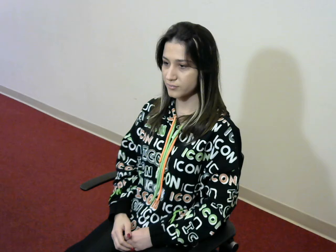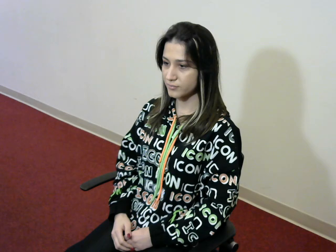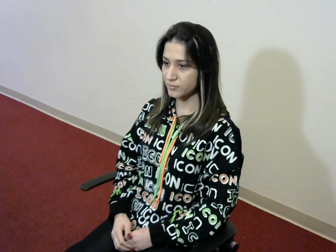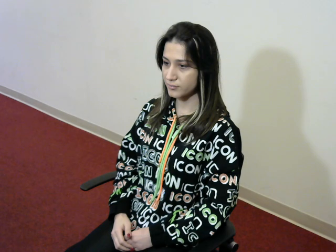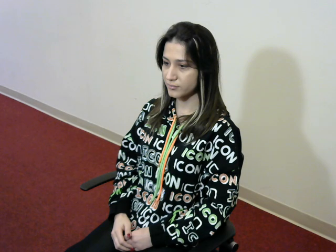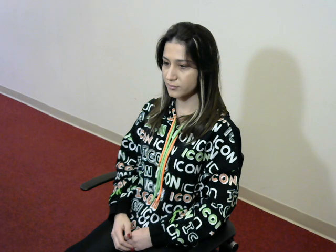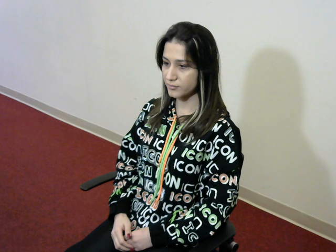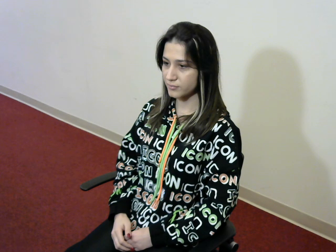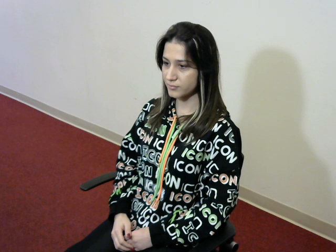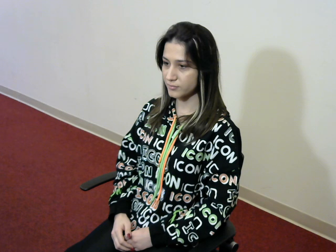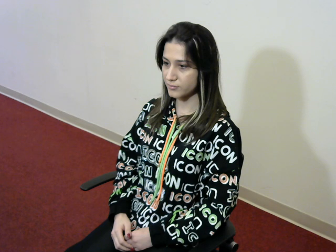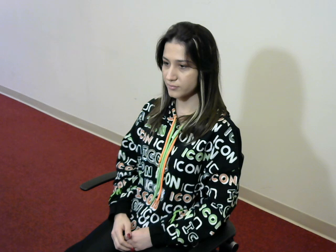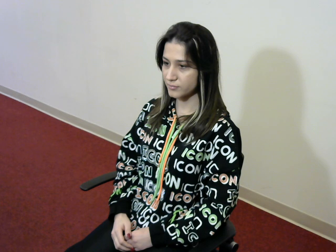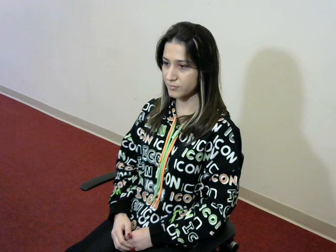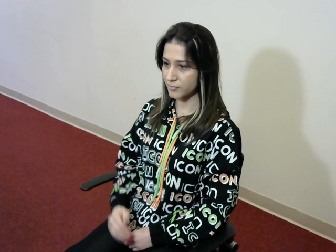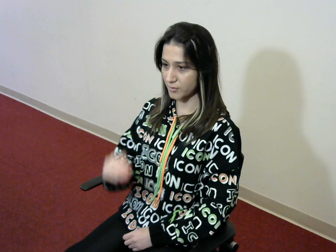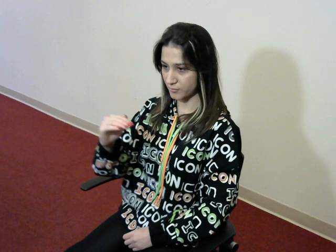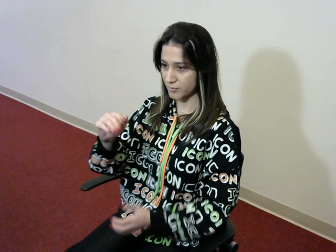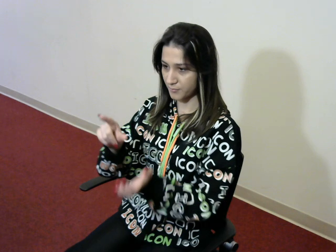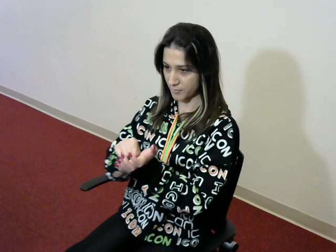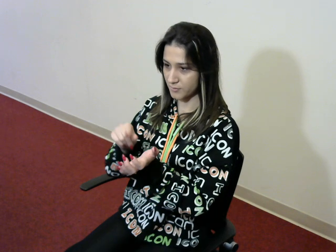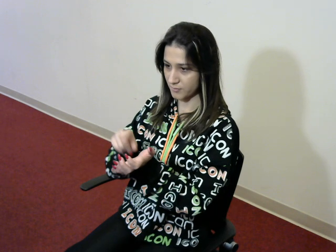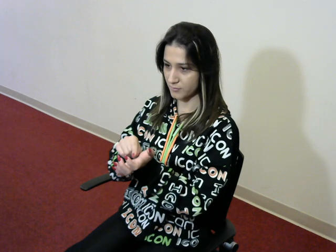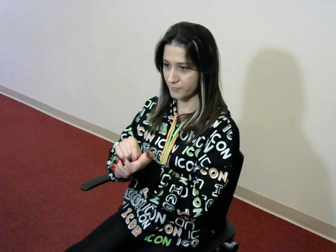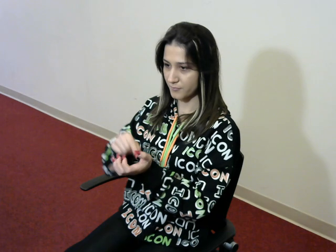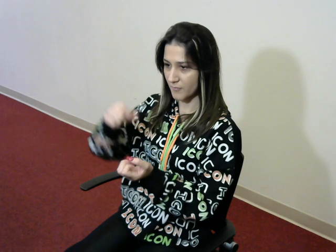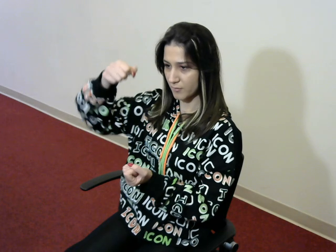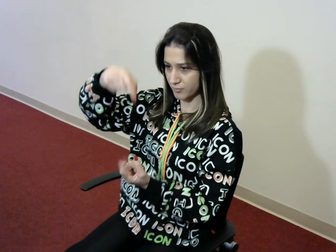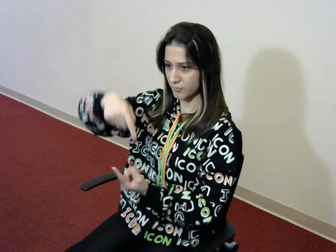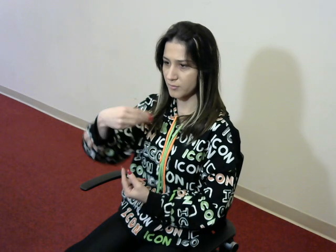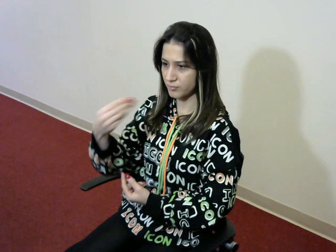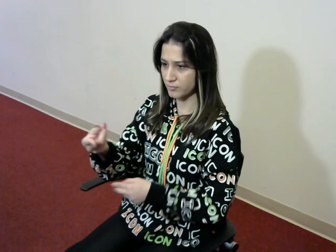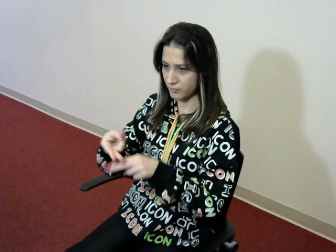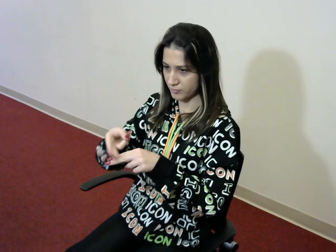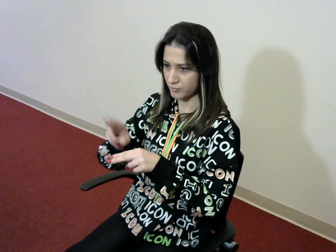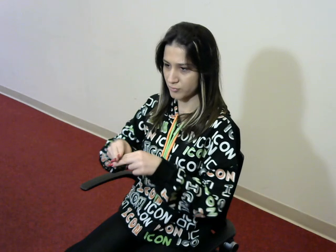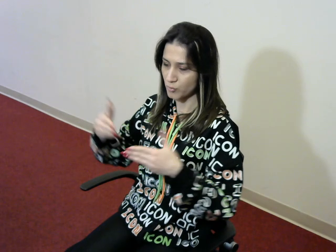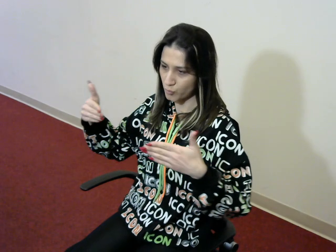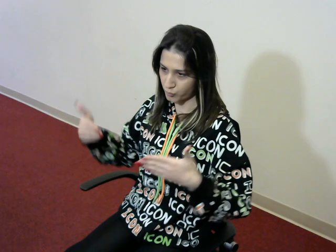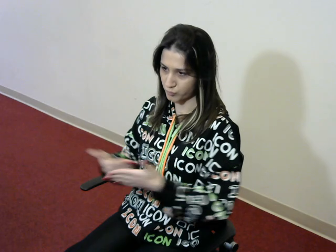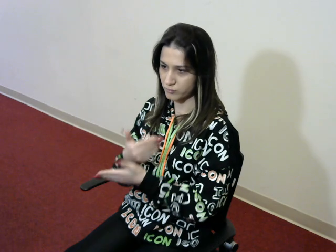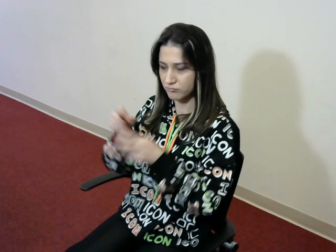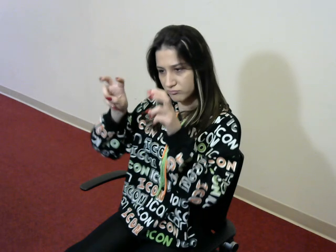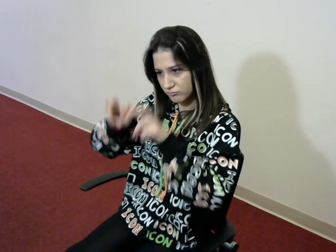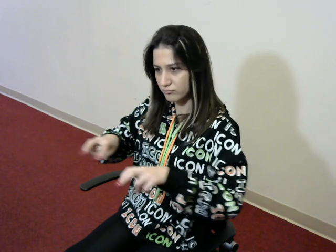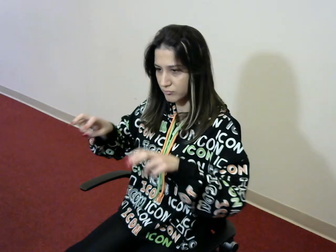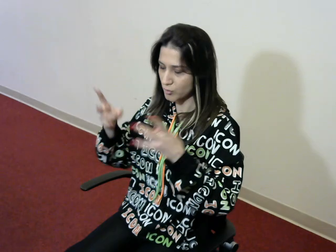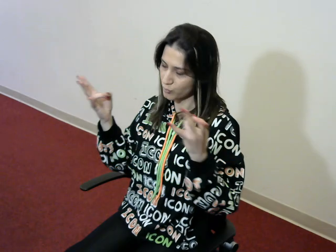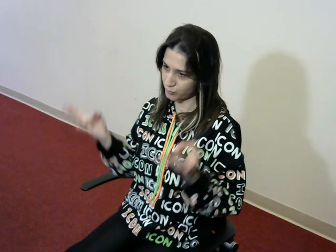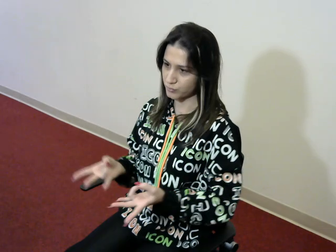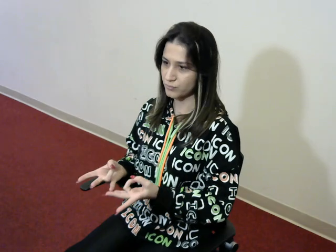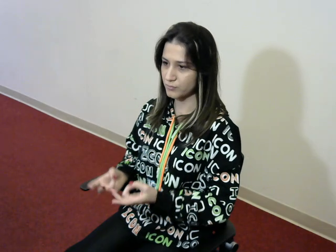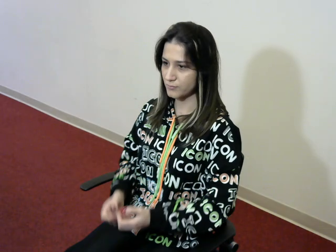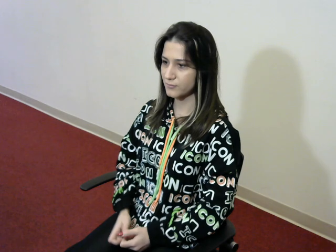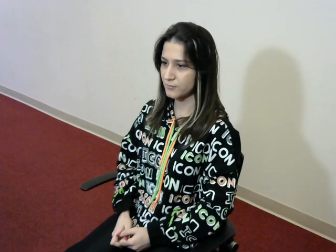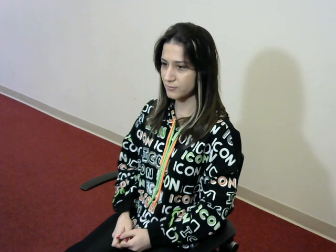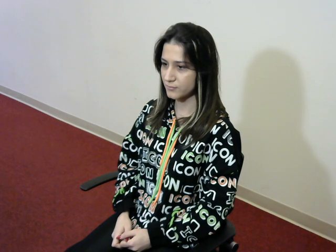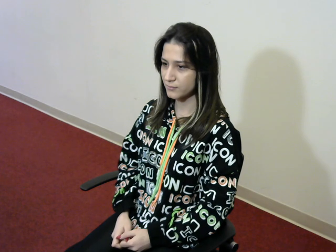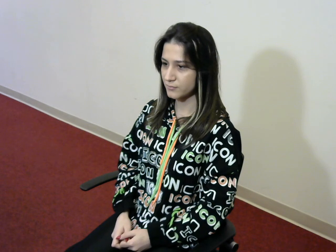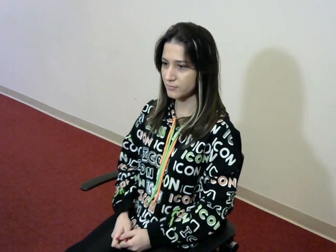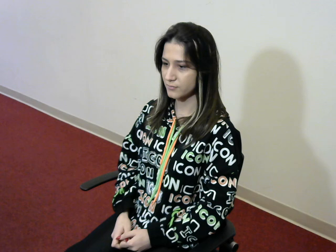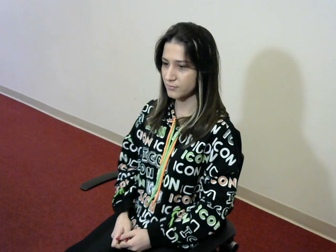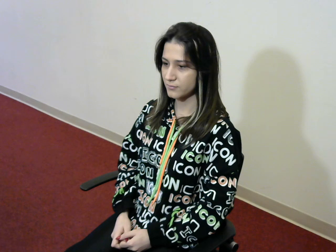Sizə pensiya təyin olunması üçün yenidən müayinə olunmalısınız